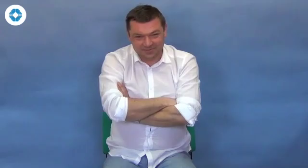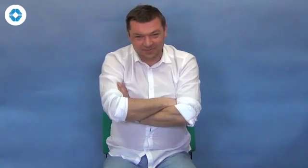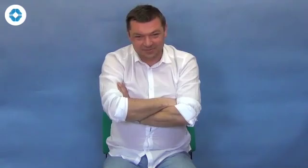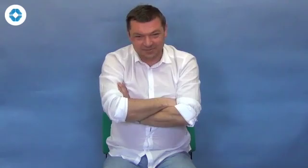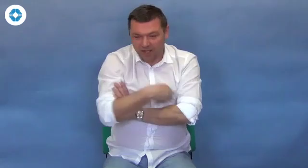Ja nie widzę.